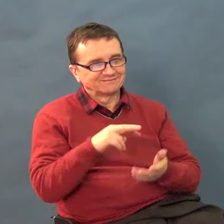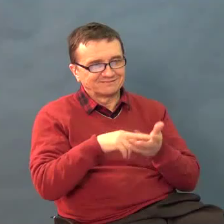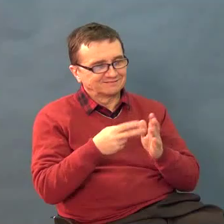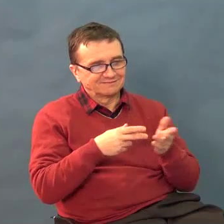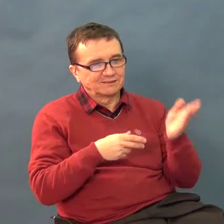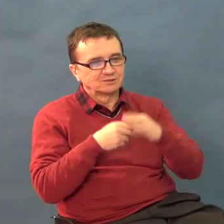Taniec.